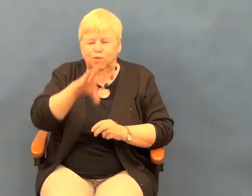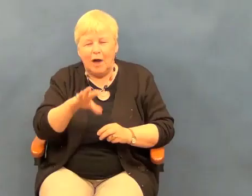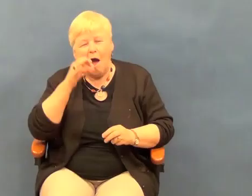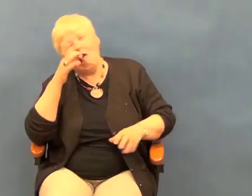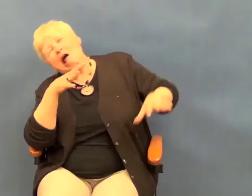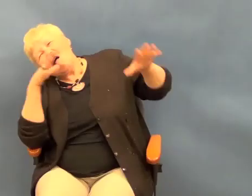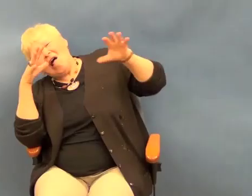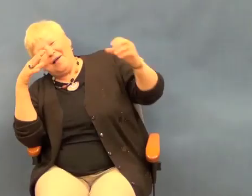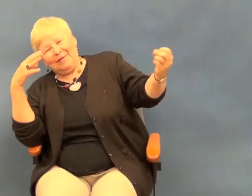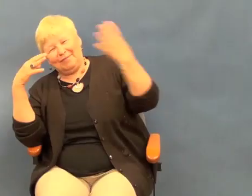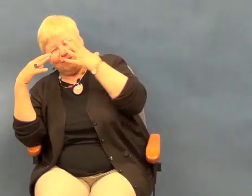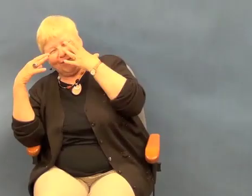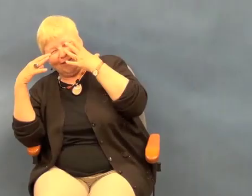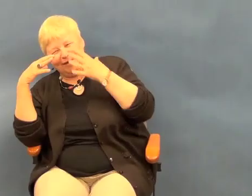Kot ze względu na strumień wody odskoczył.